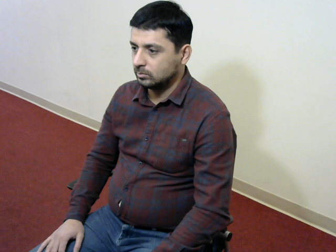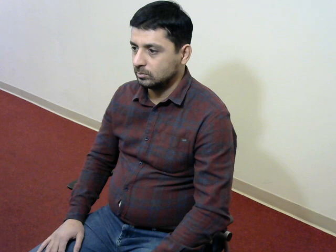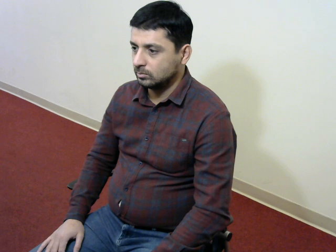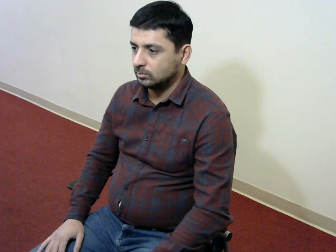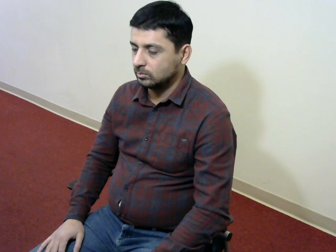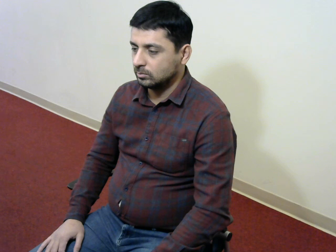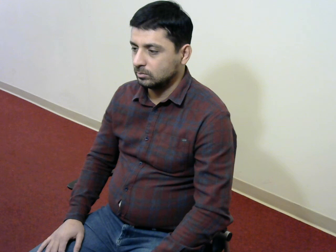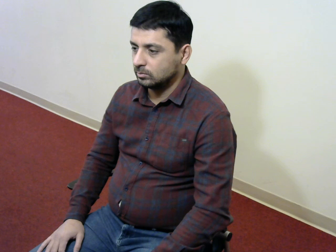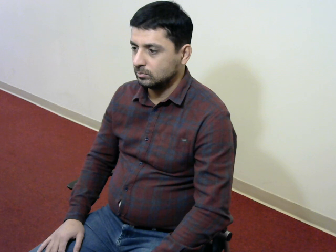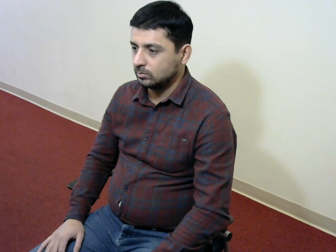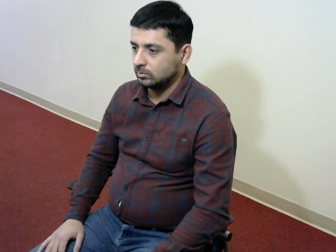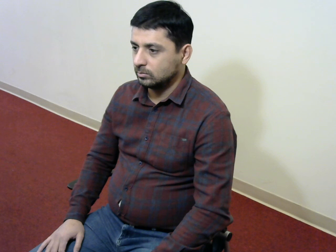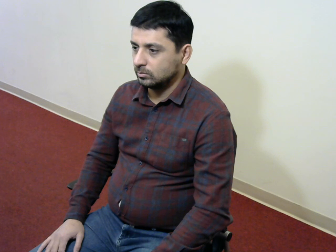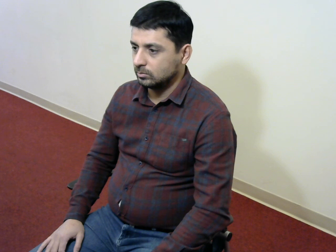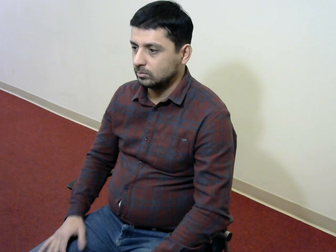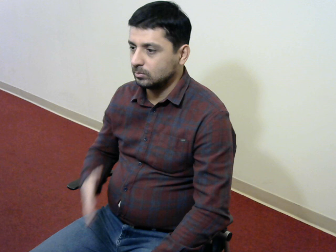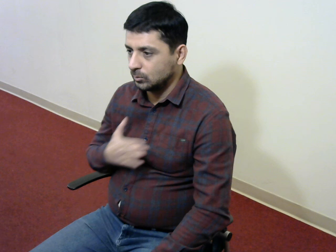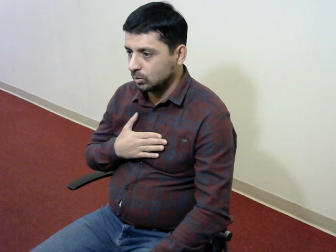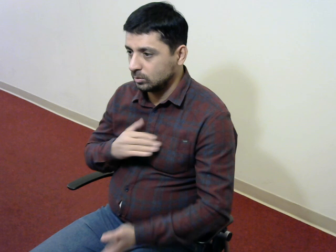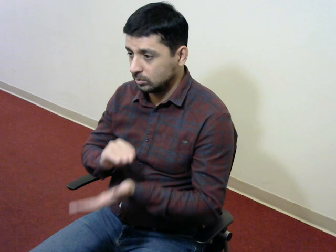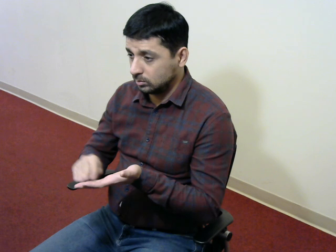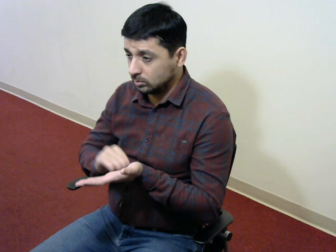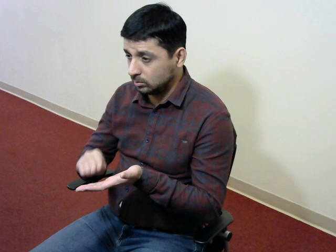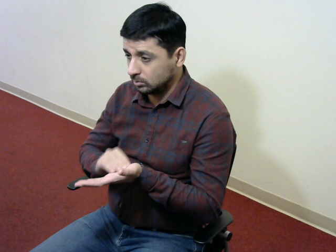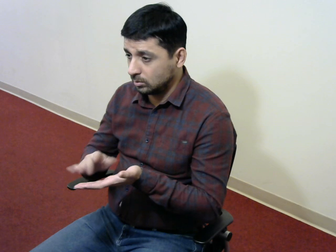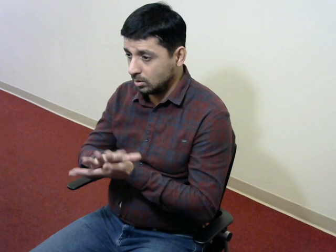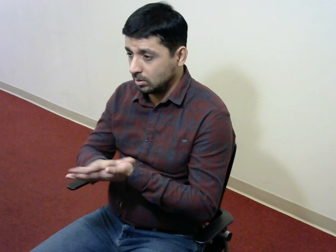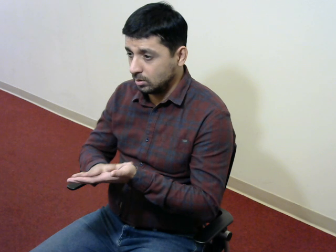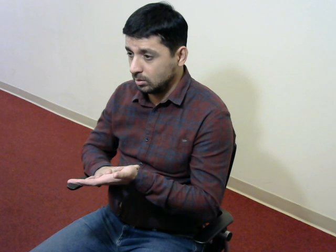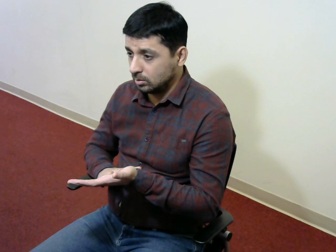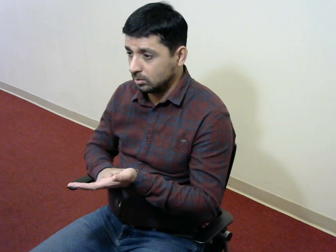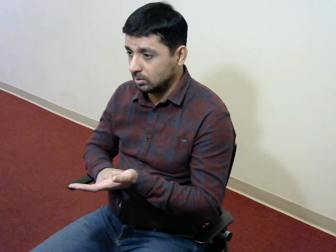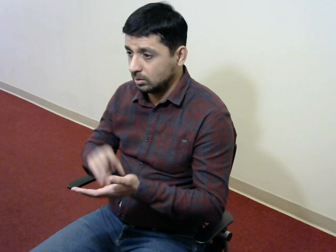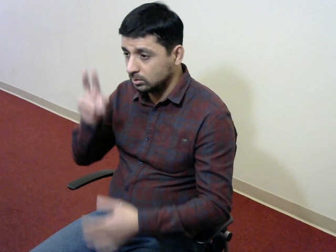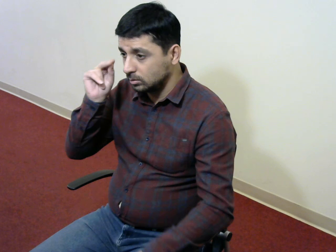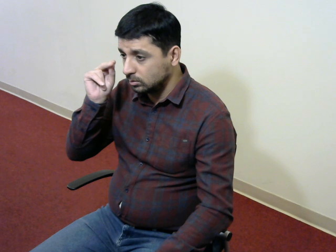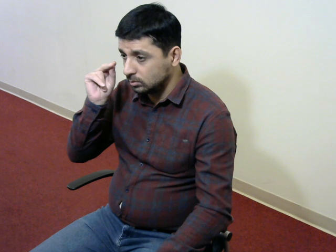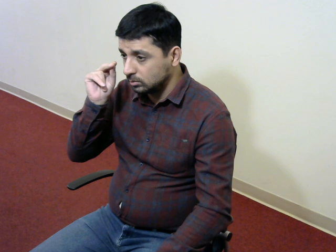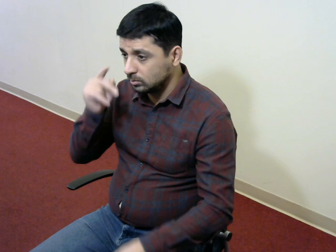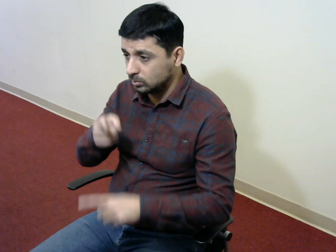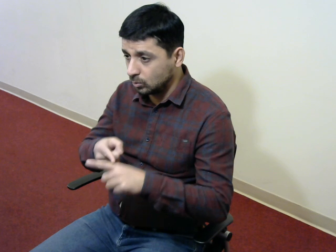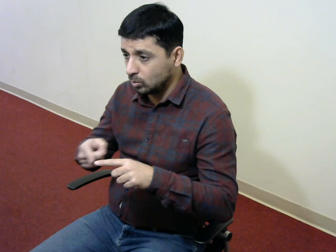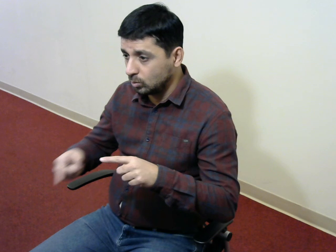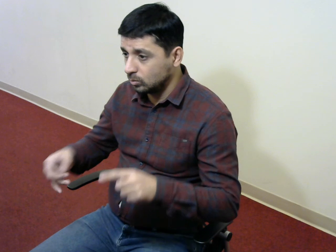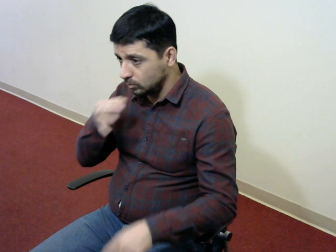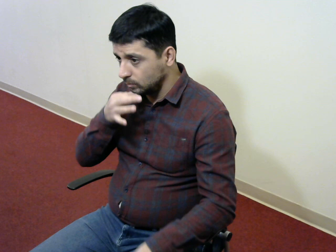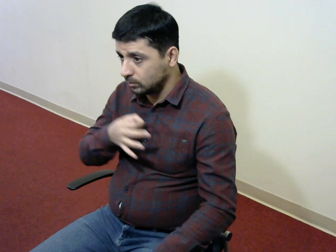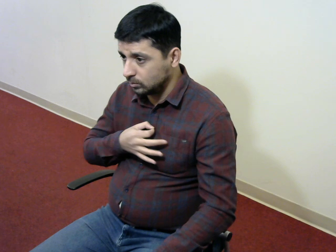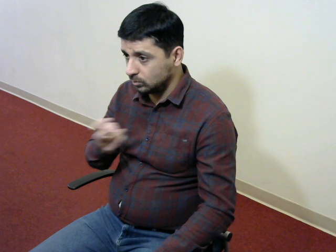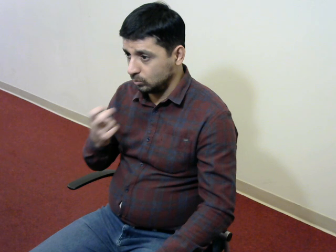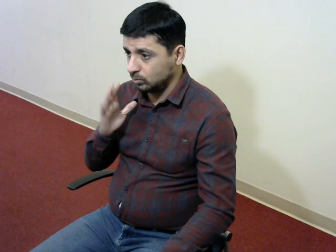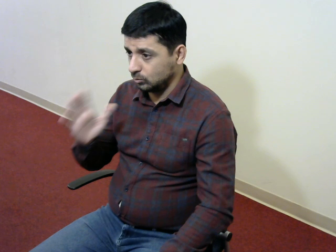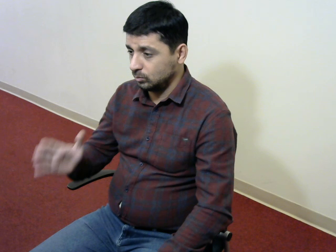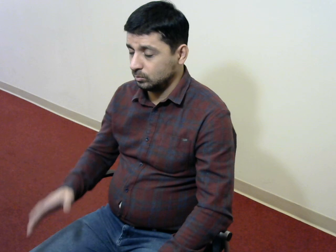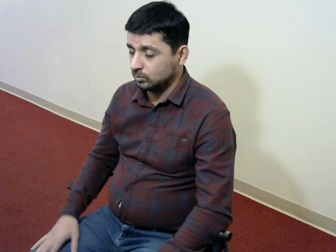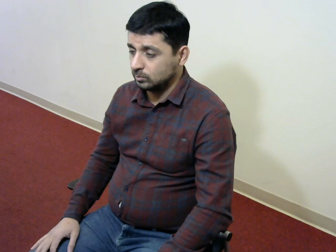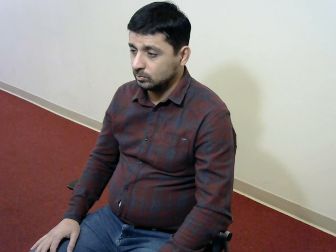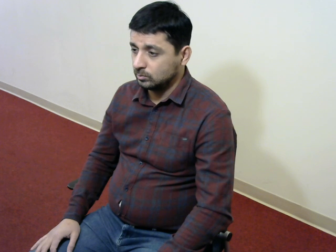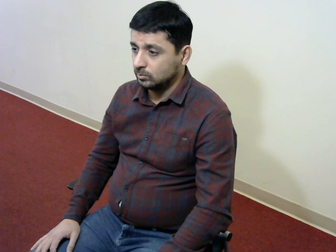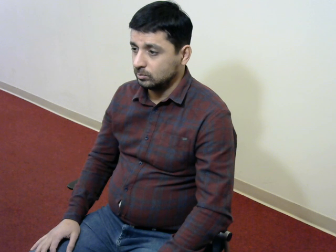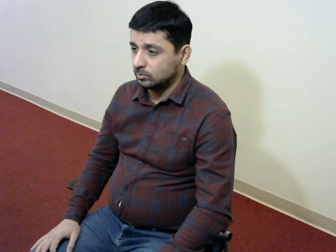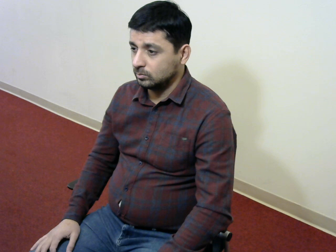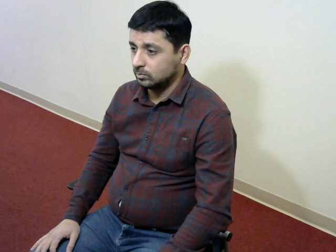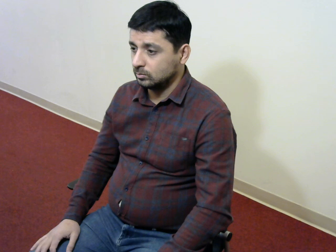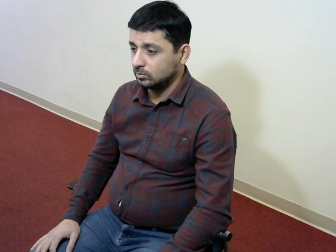Mənim yazdığım ərizəyə hansı müddətdə cavab gələcək?